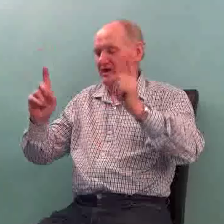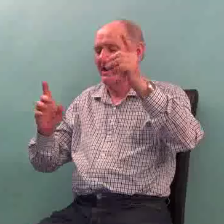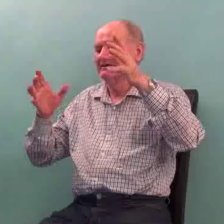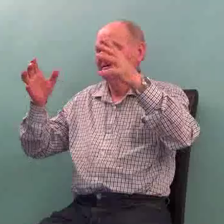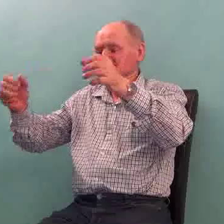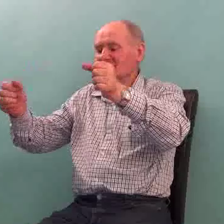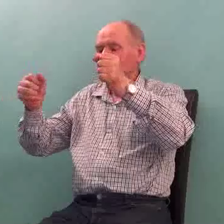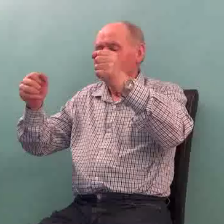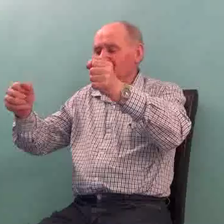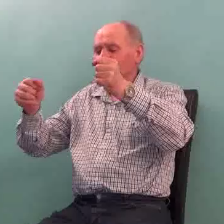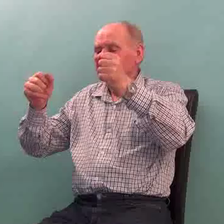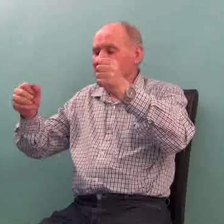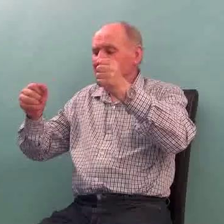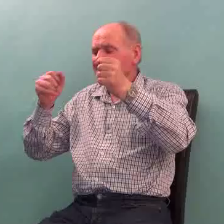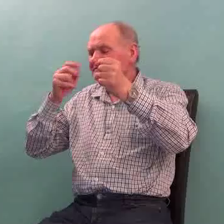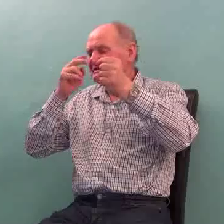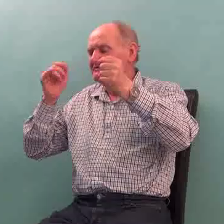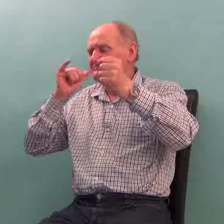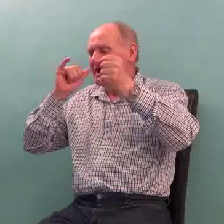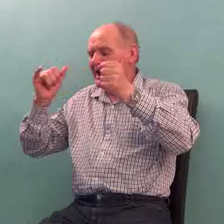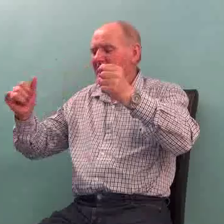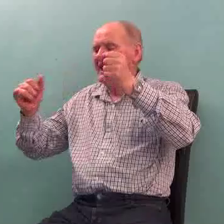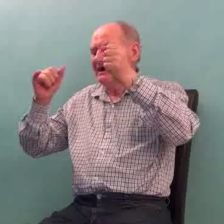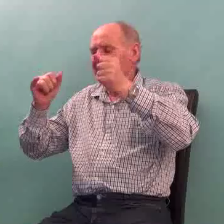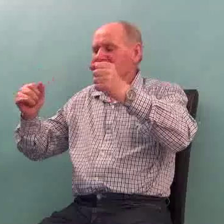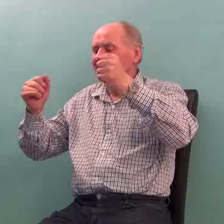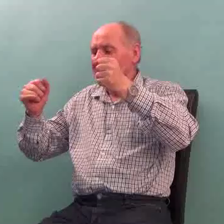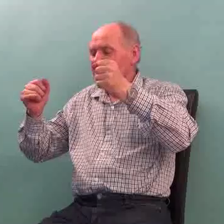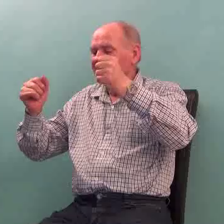Chłopiec chwyta się tych gałęzi i krzyczy.